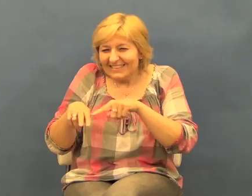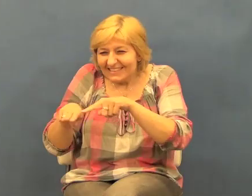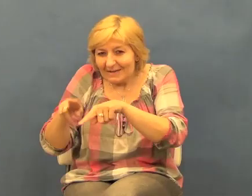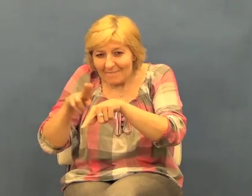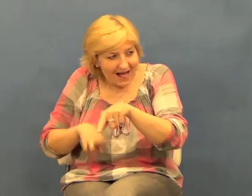Policjant...